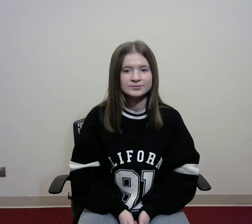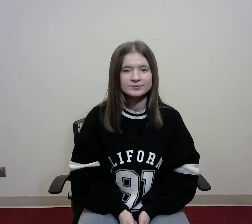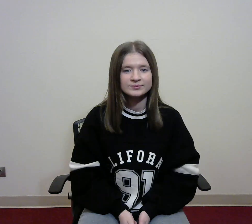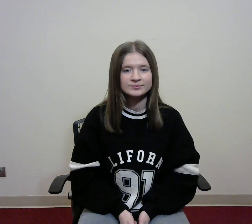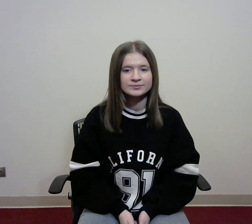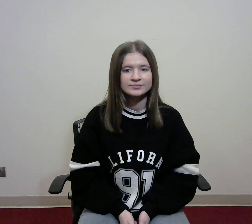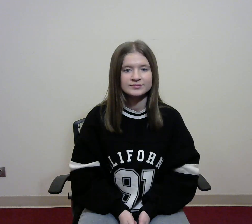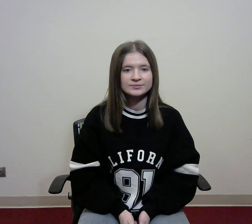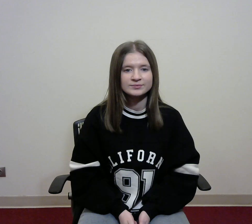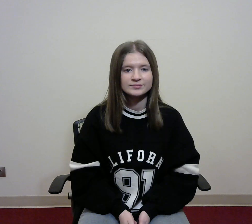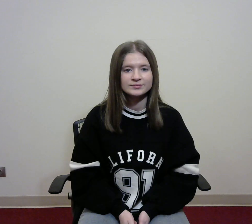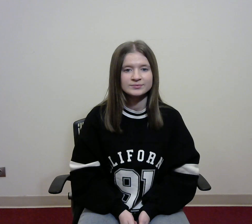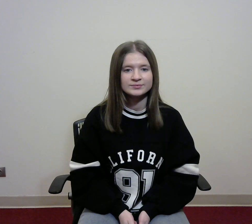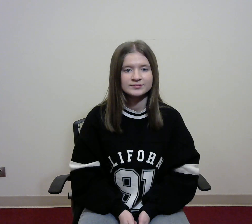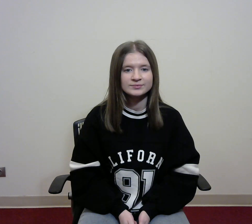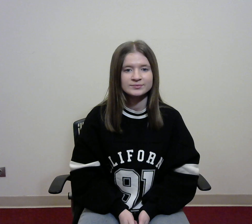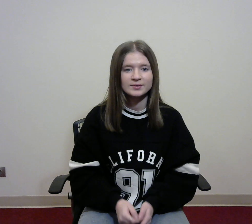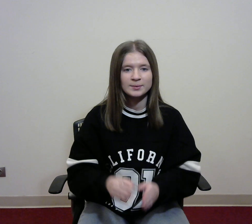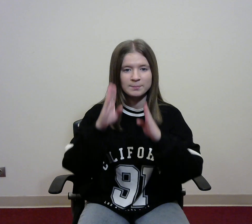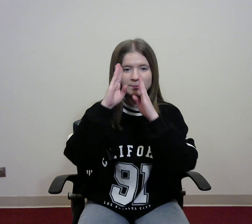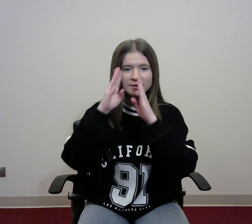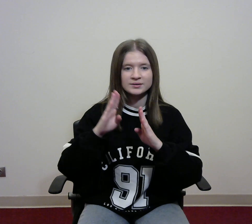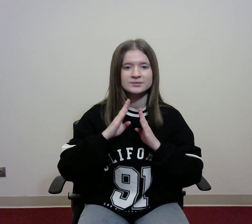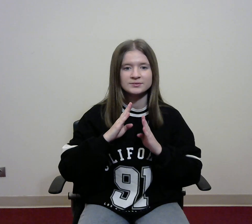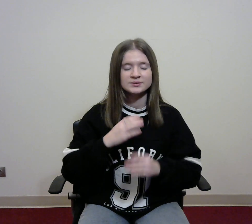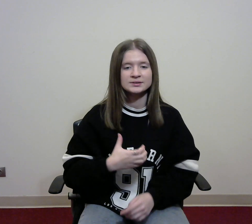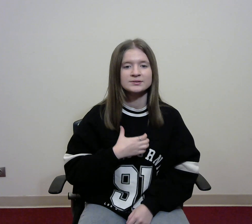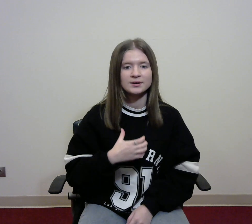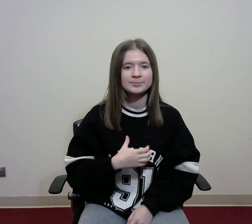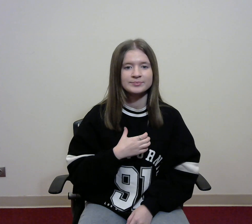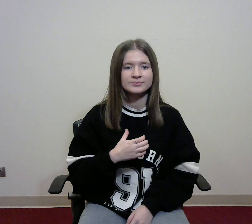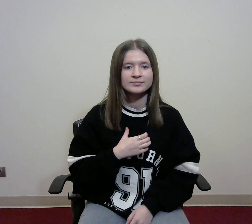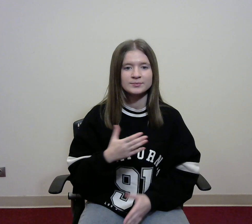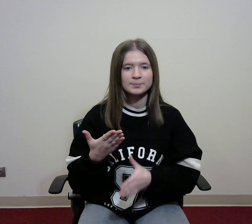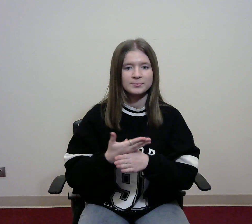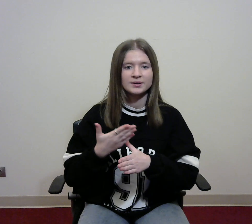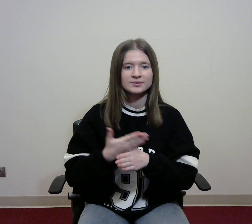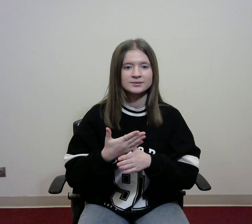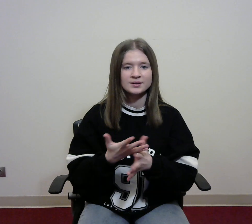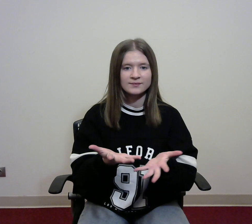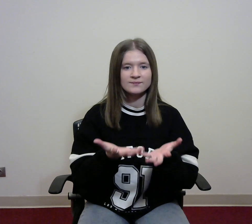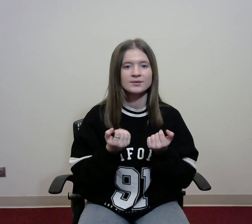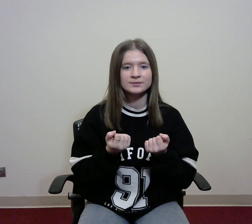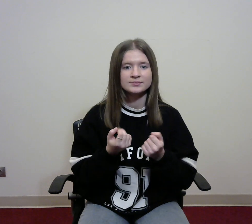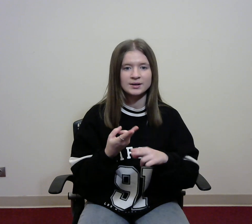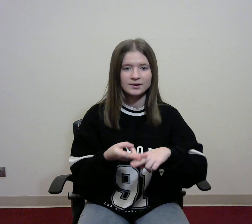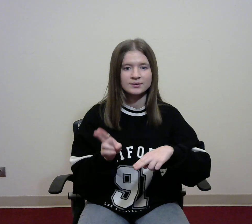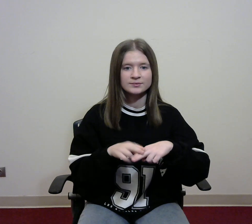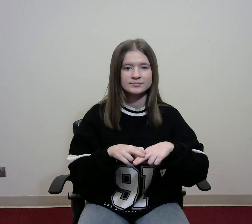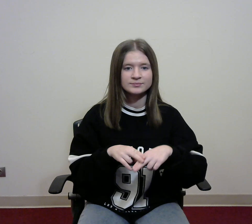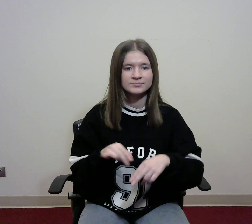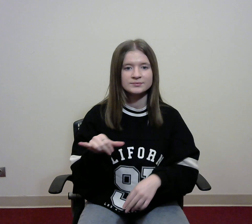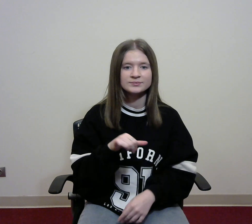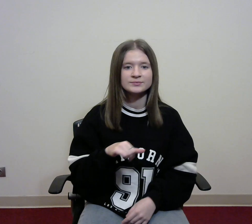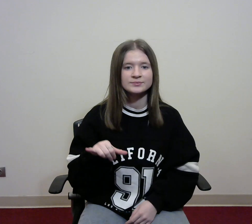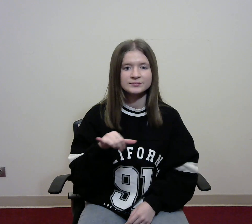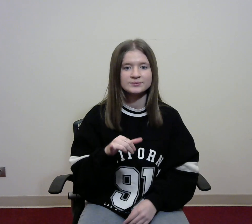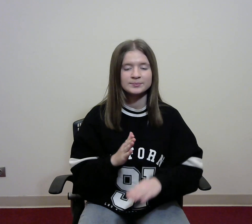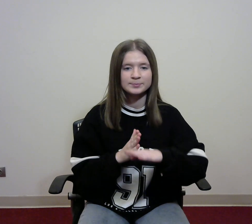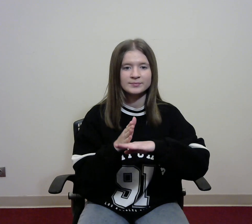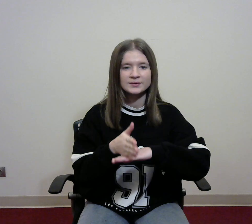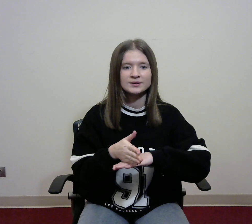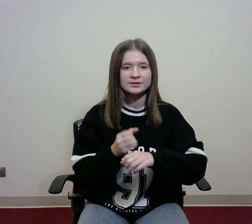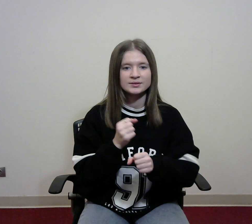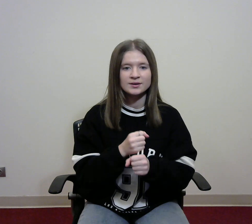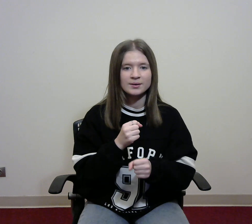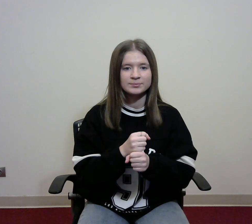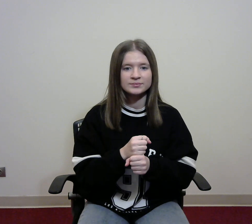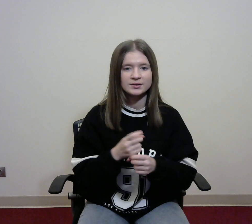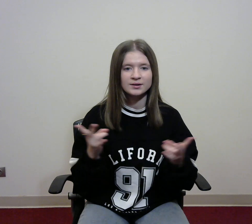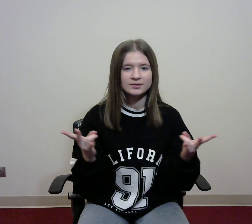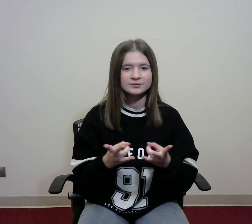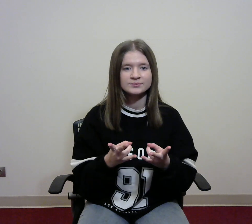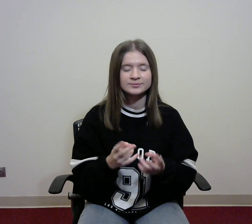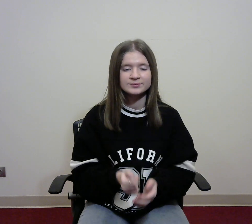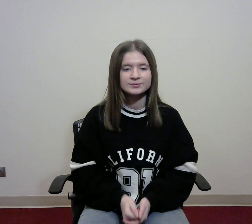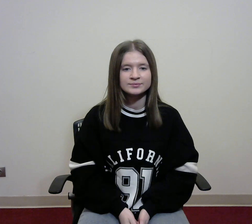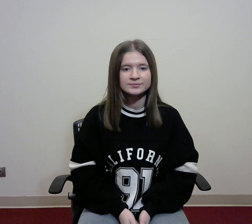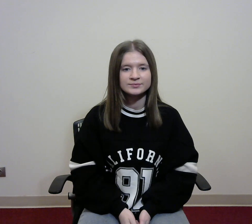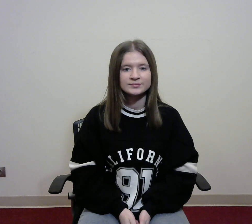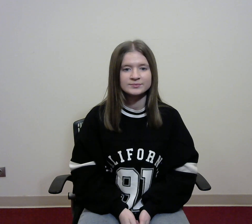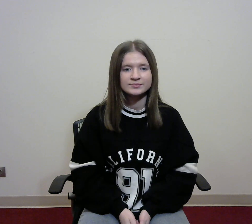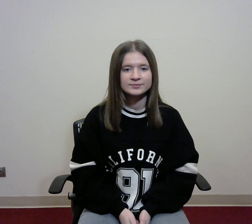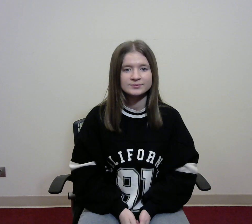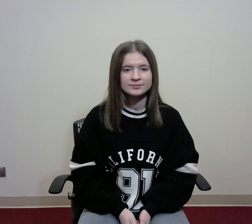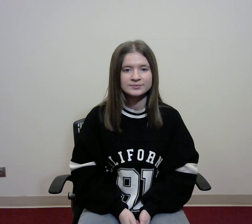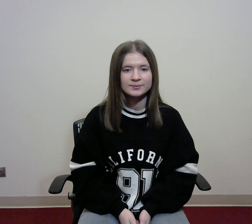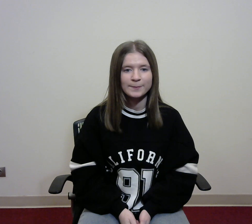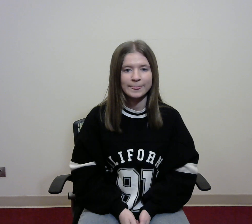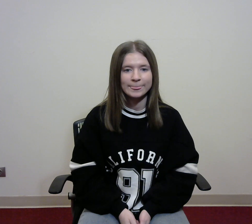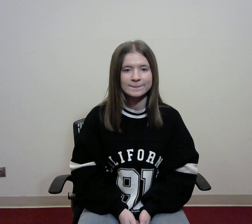Ünvanlı sosial yardım almaq üçün hara müraciət etmək lazımdır